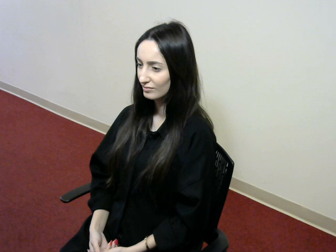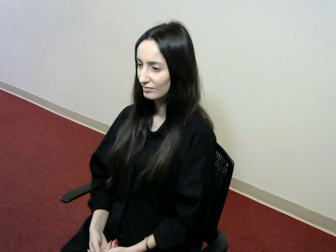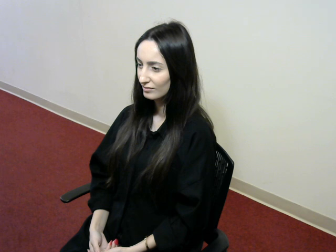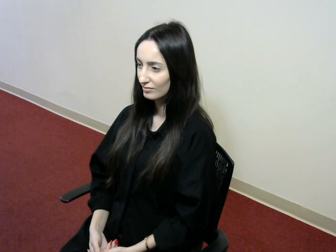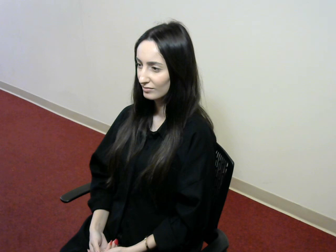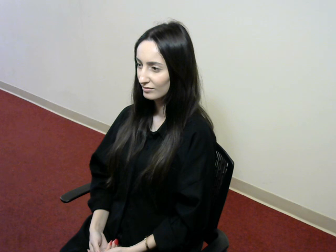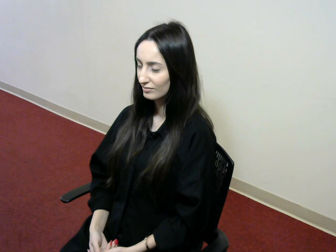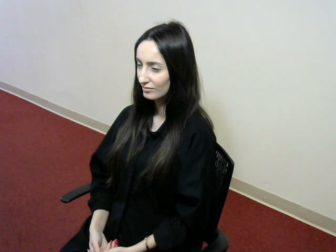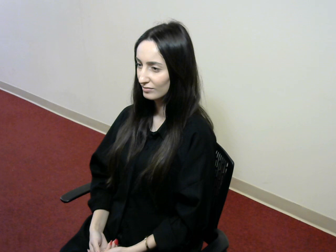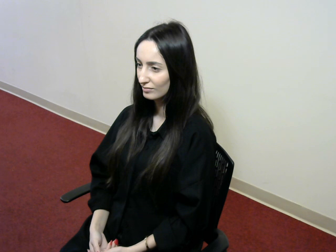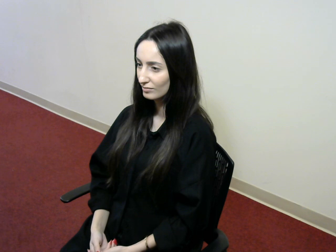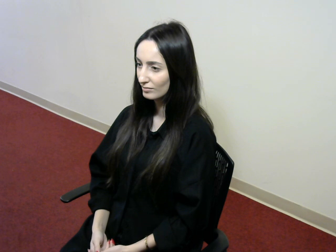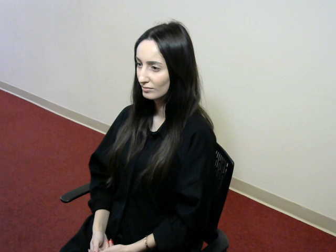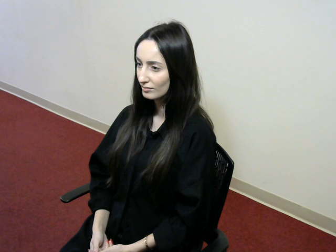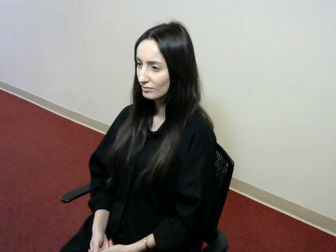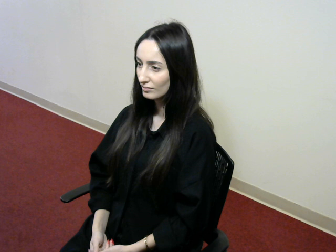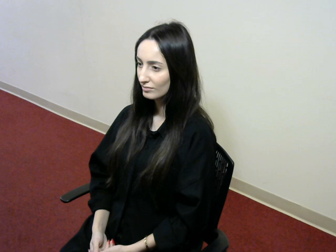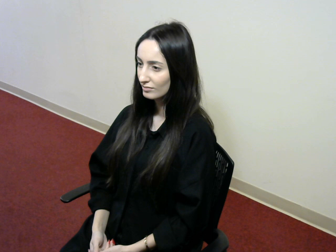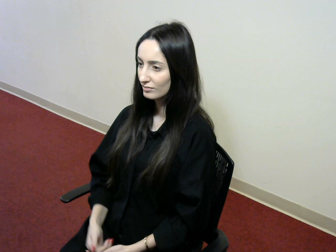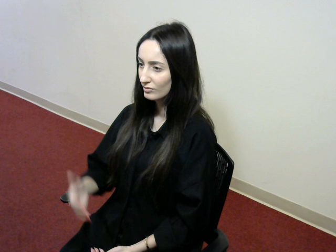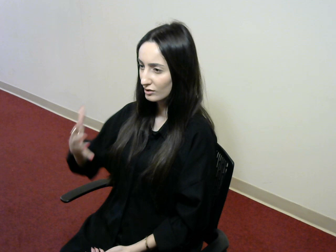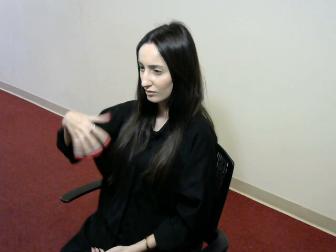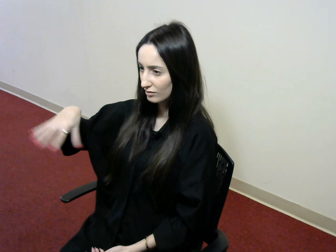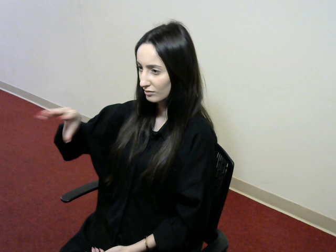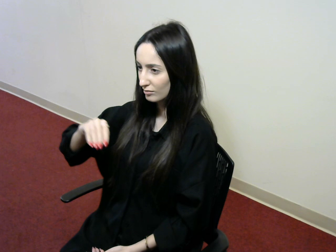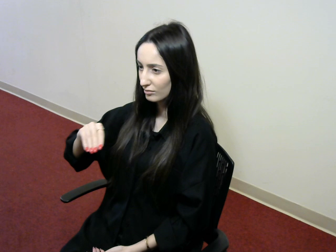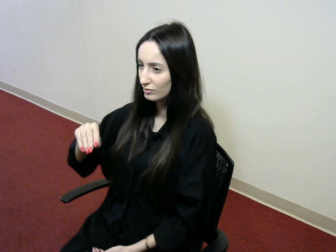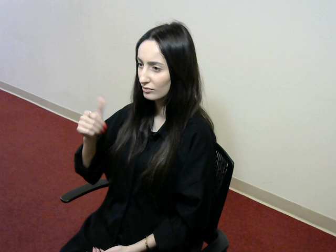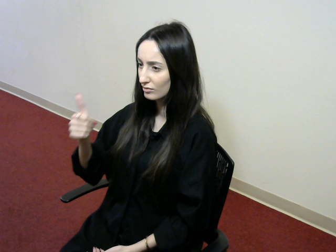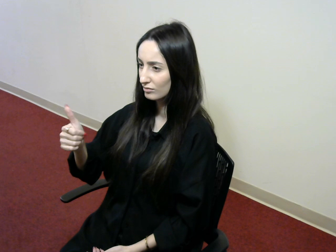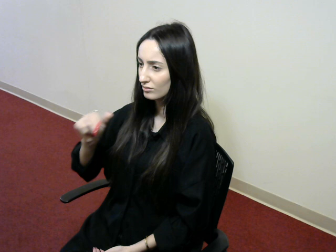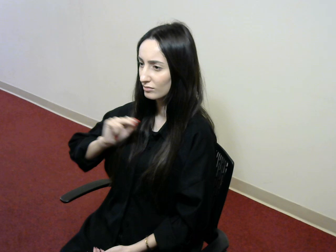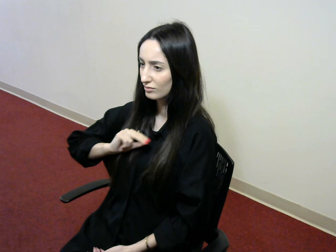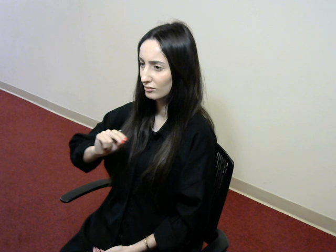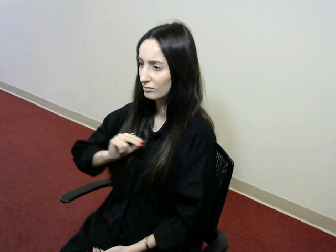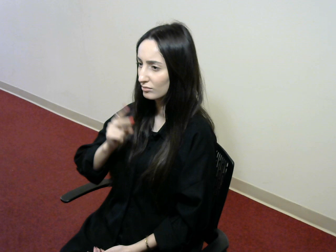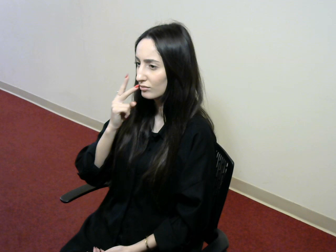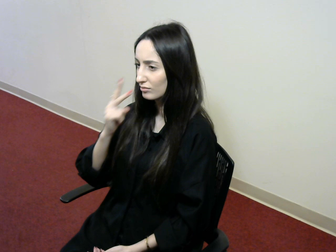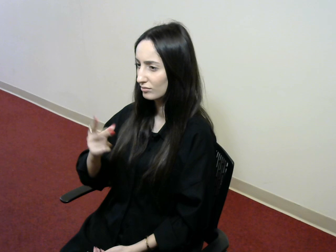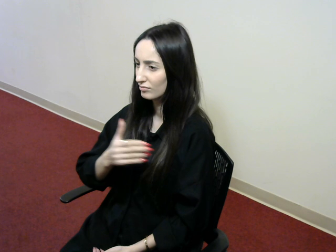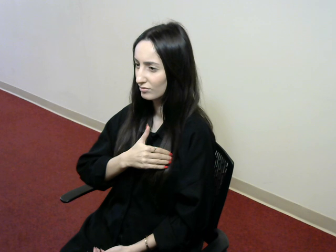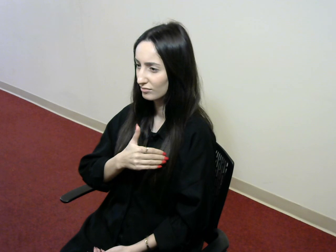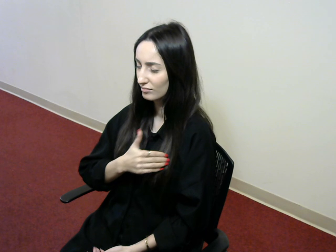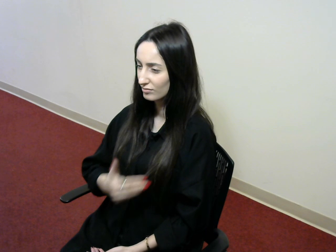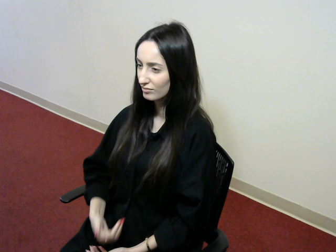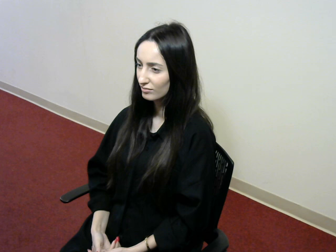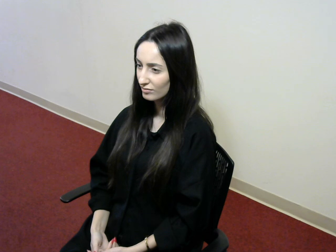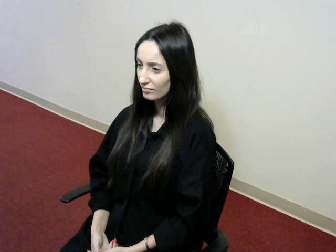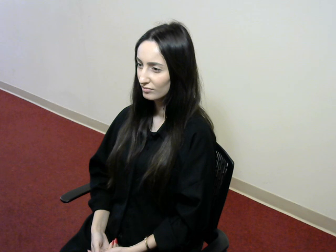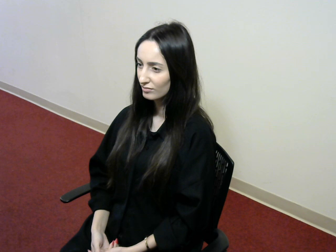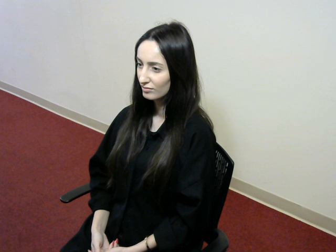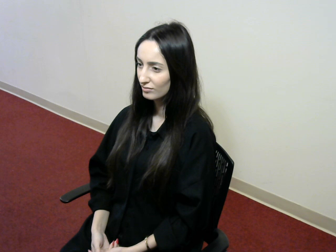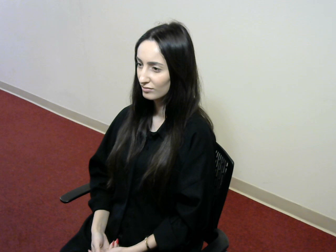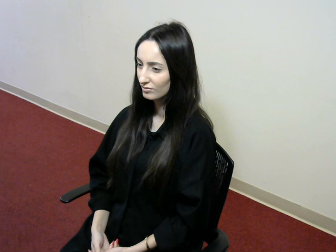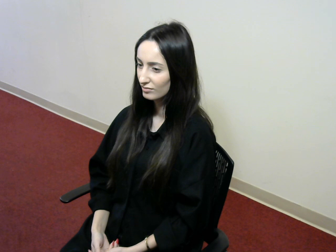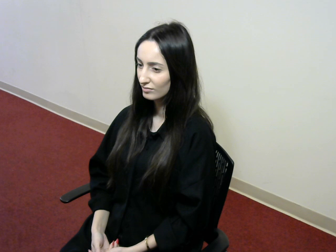Hamı yaxşı işlər görmək istəyir